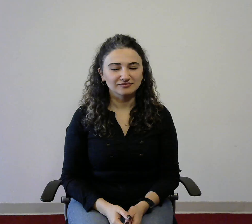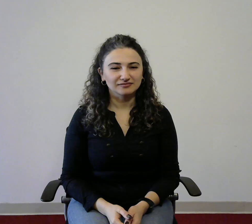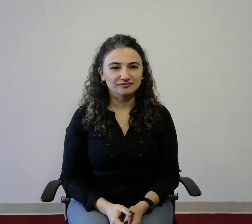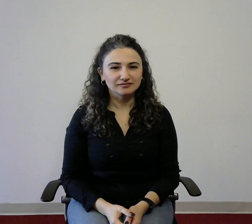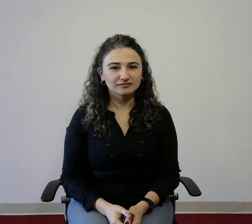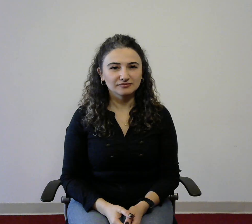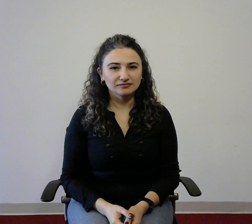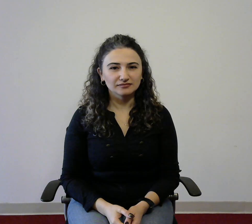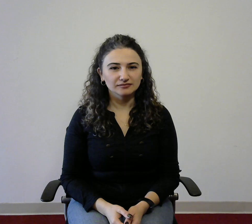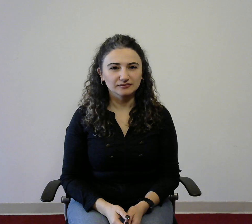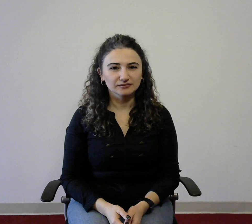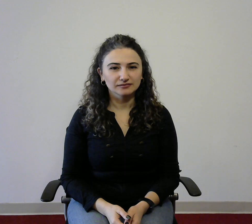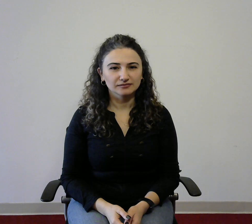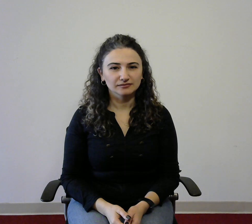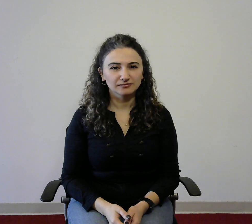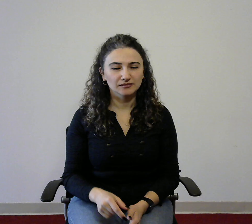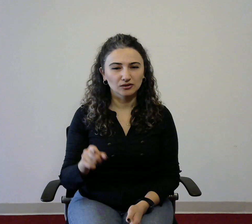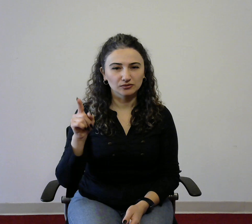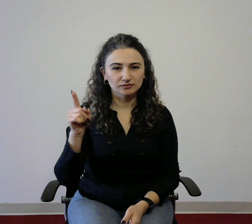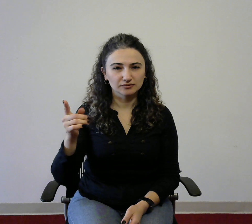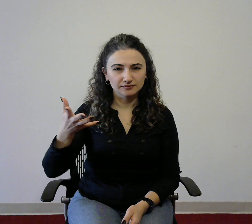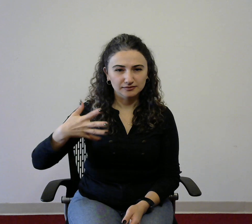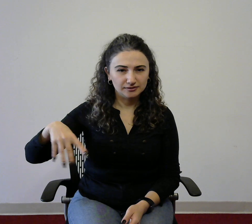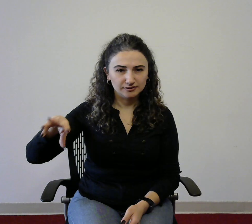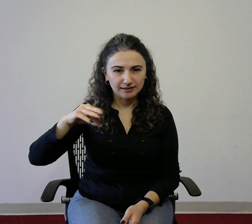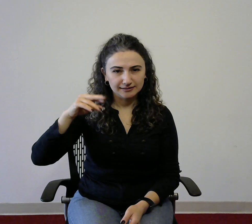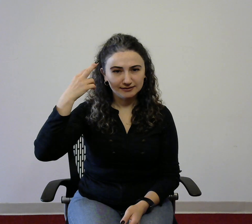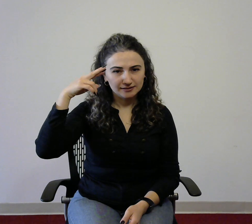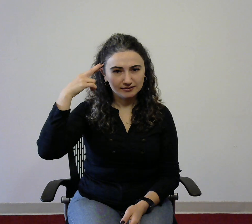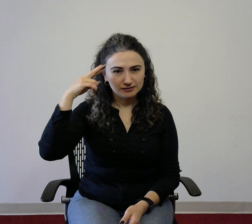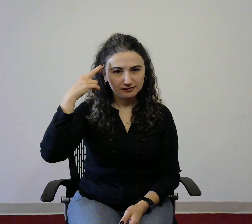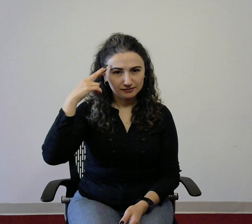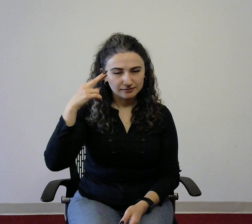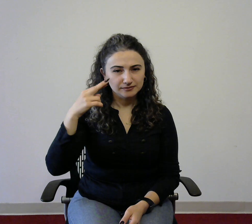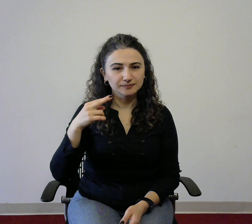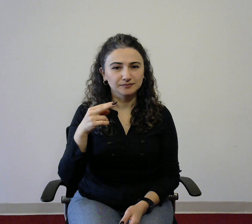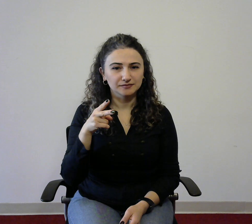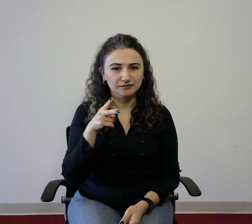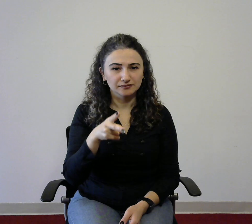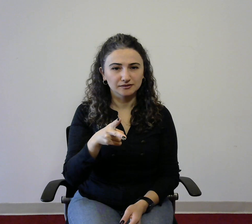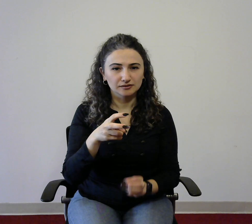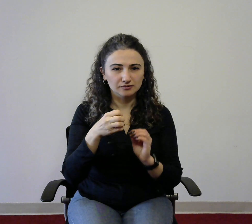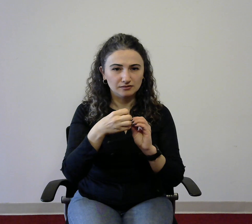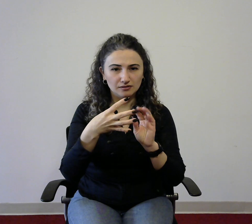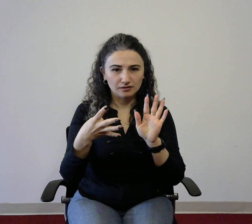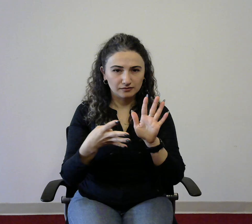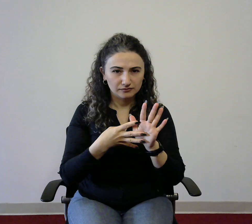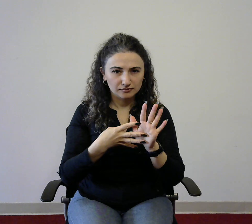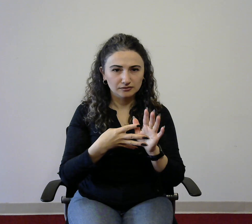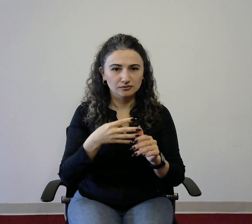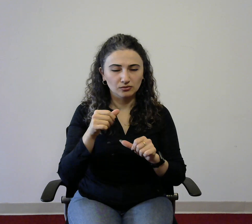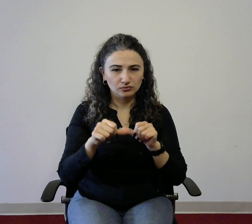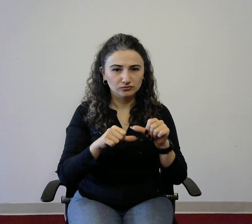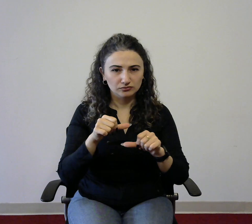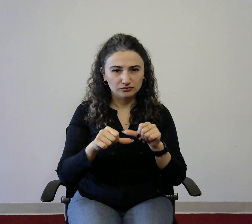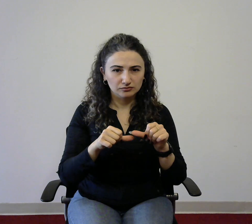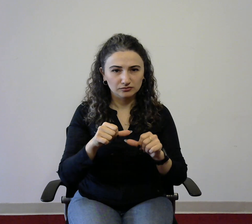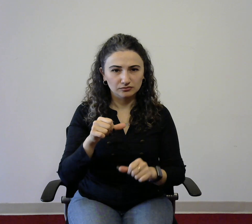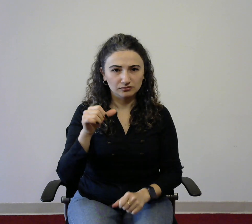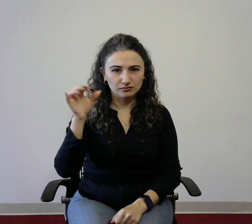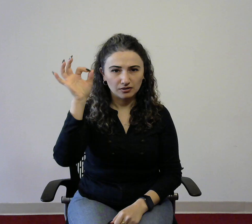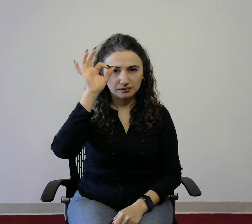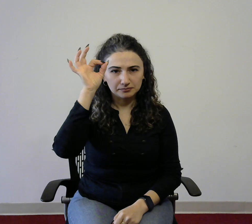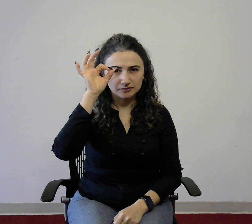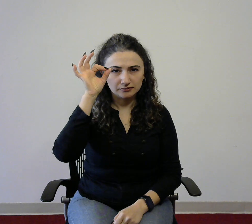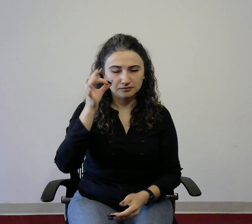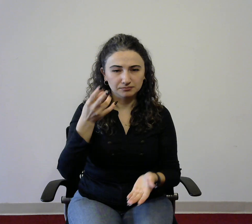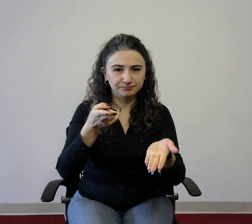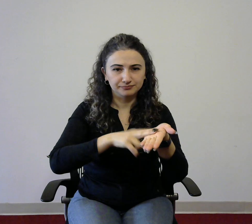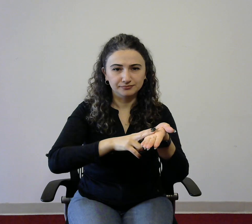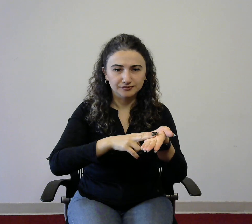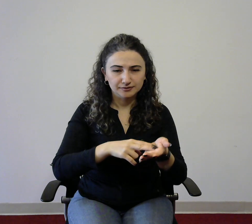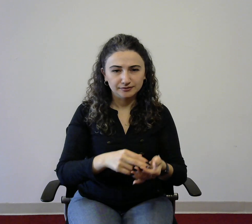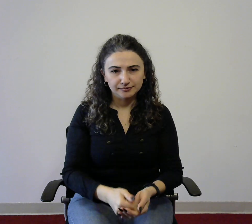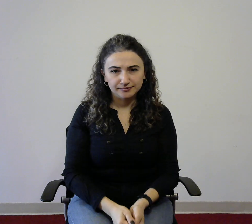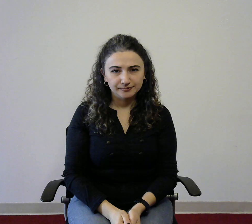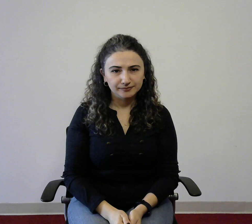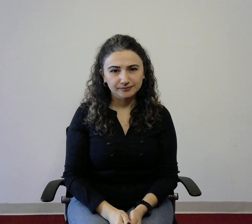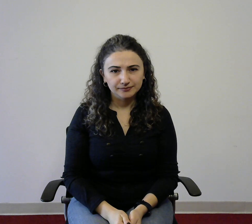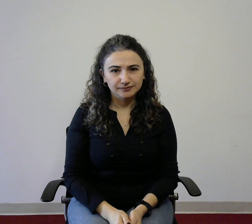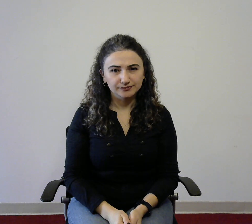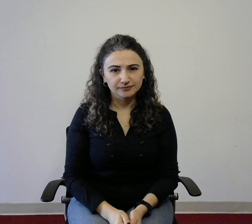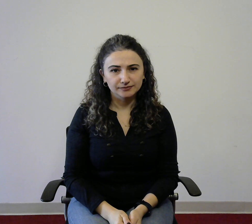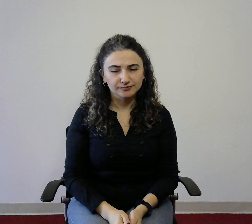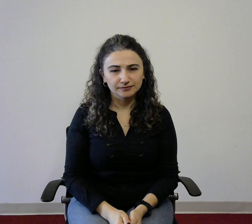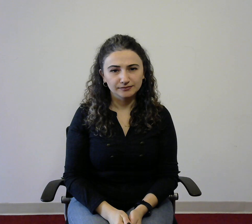Onların əmisi 2019-cu ildə Almaniyaya köçüb